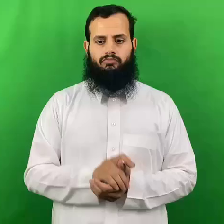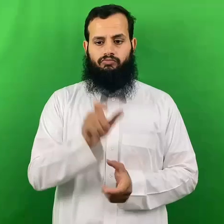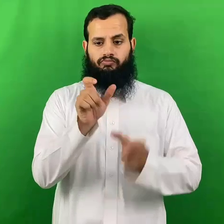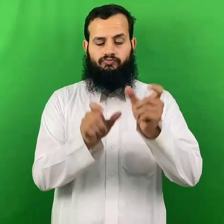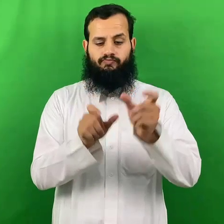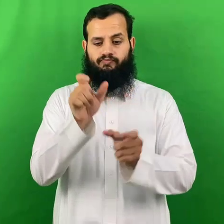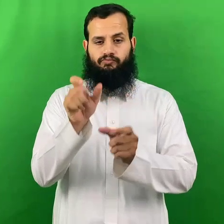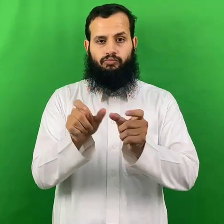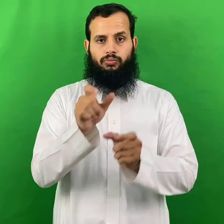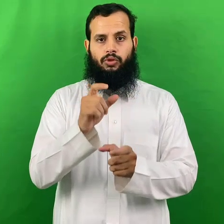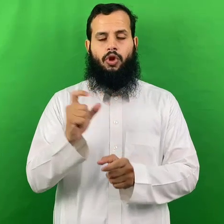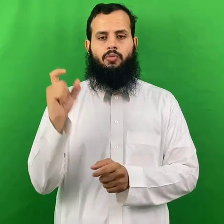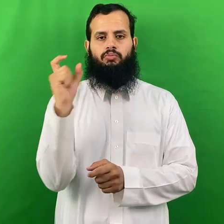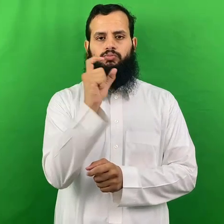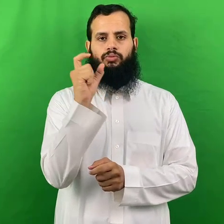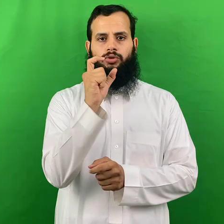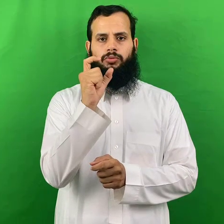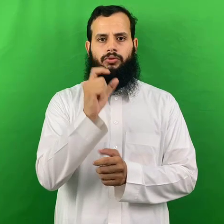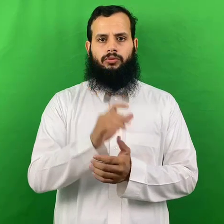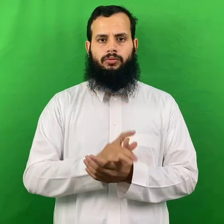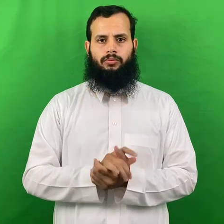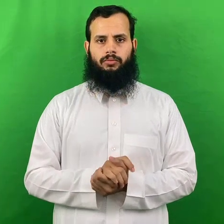معاشر المسلمين